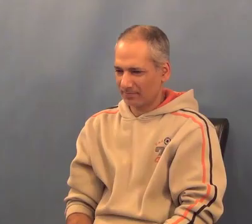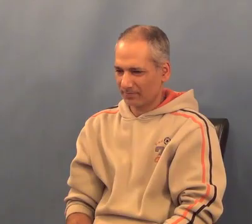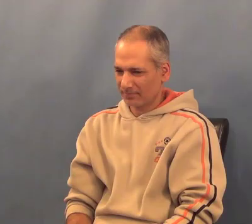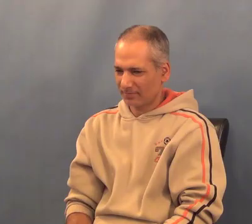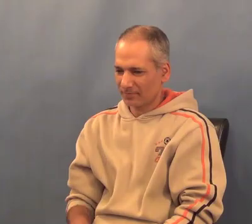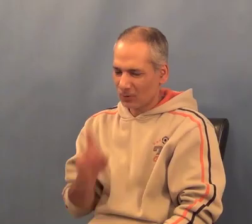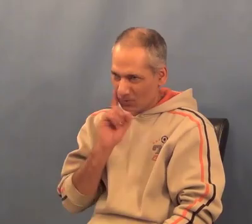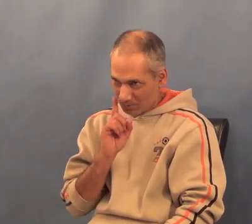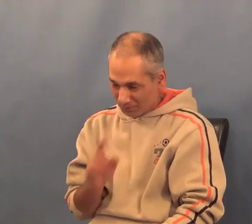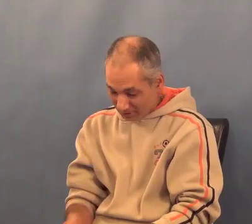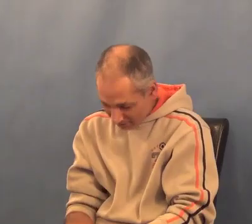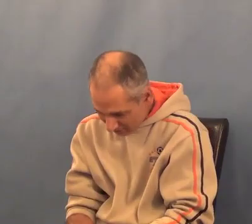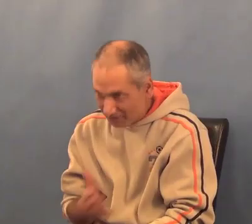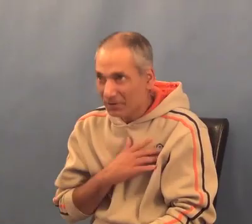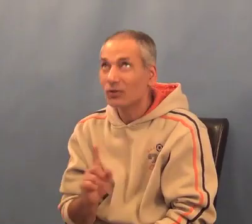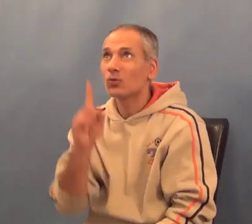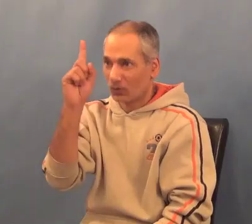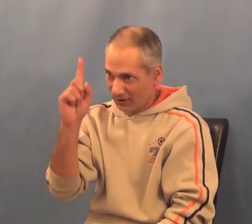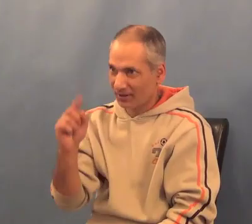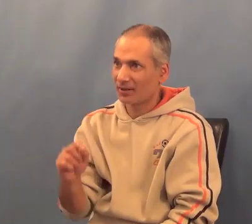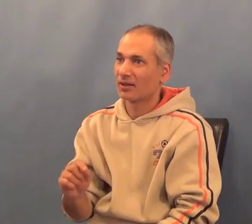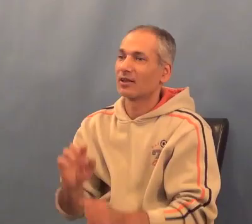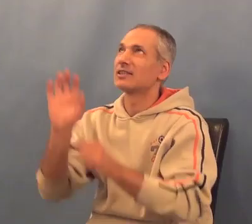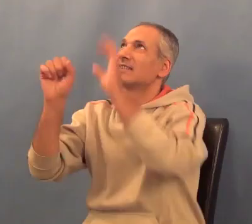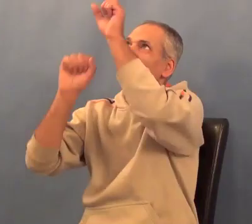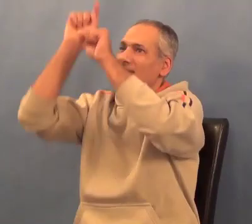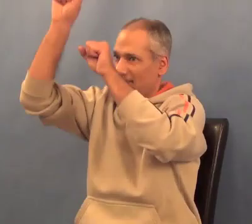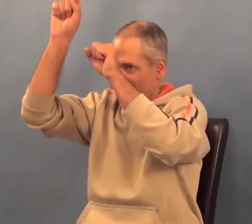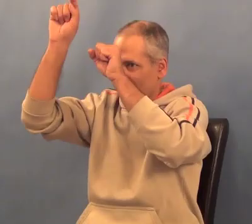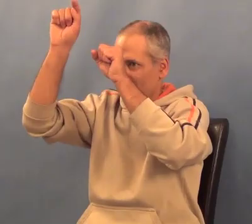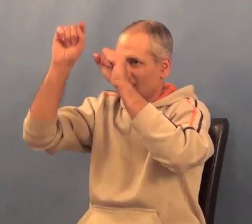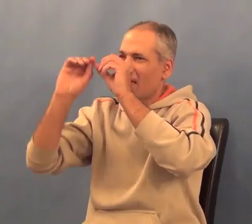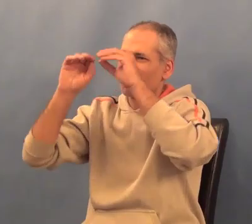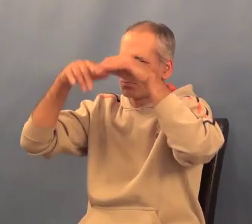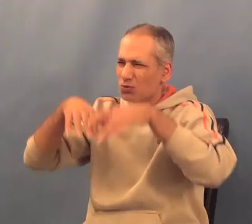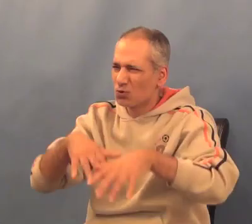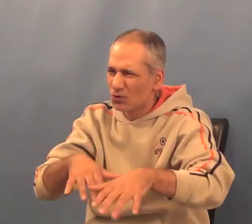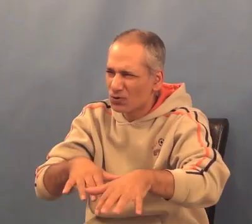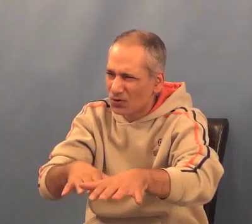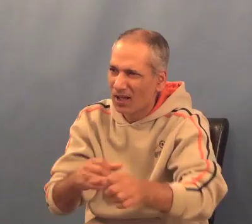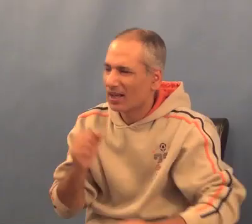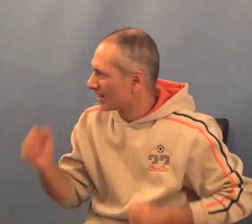Chłopiec siedzi, a pies wspina się na drzewo jak po drabinie. Nagle z góry zlatują pszczoły, więc ucieka.